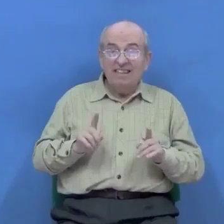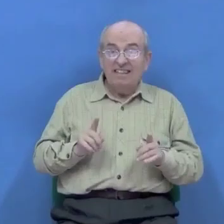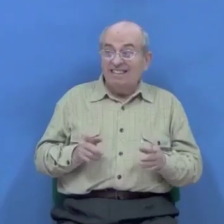Osobno.